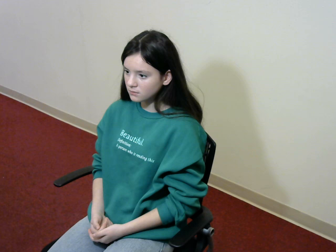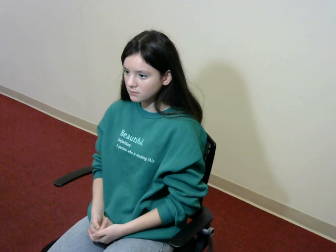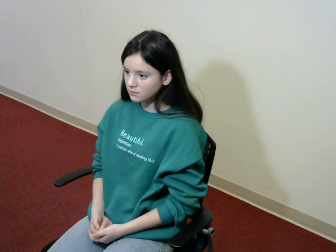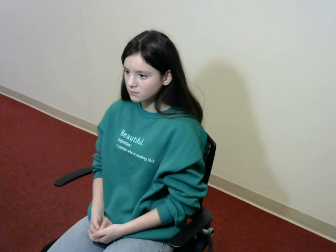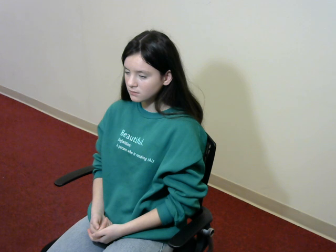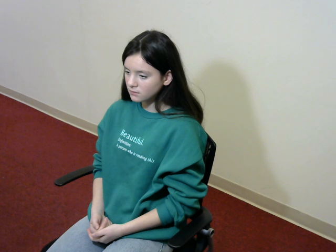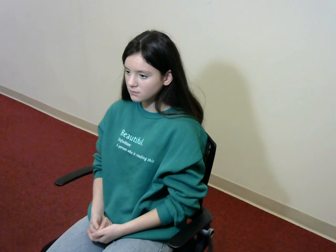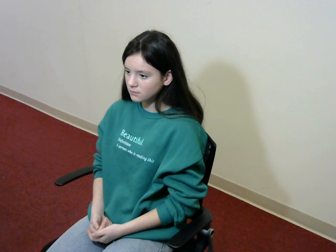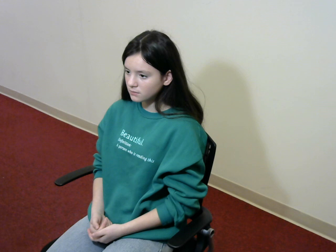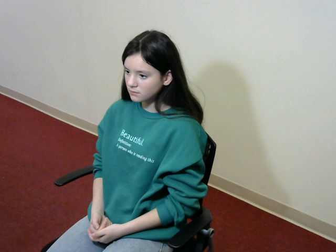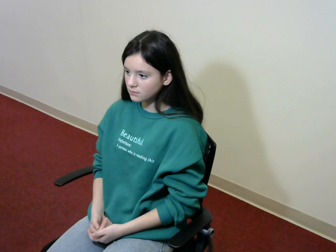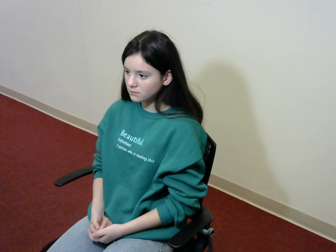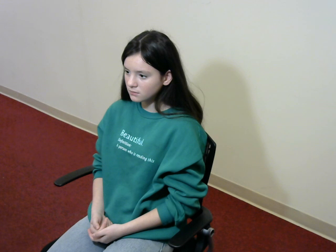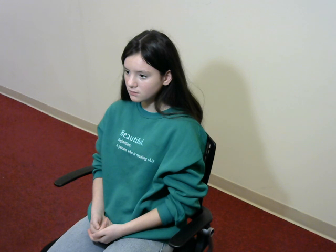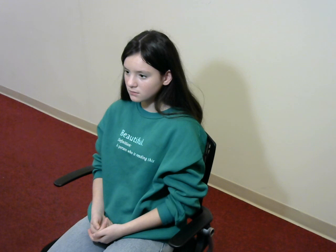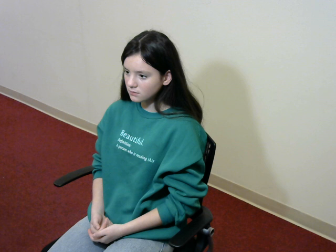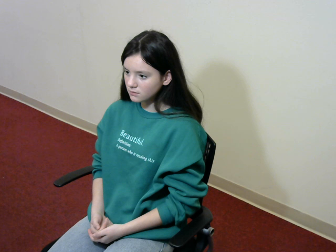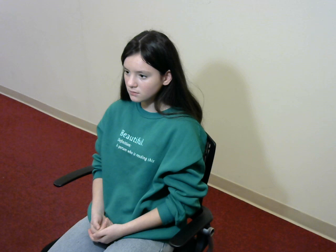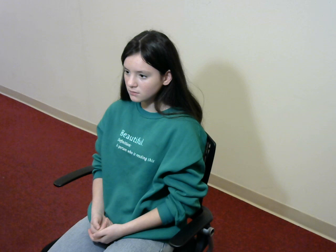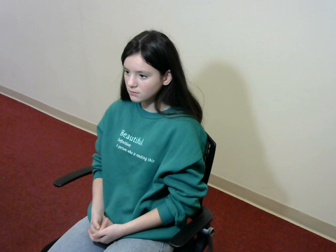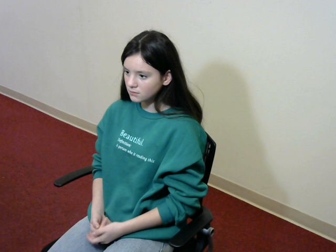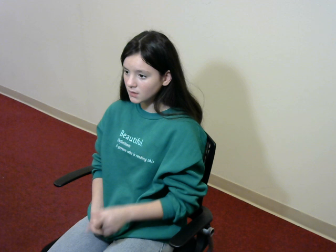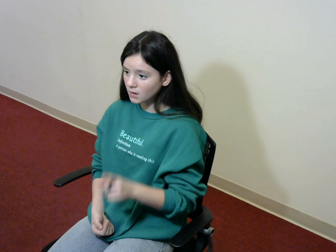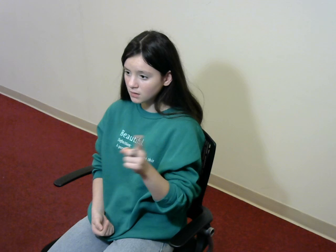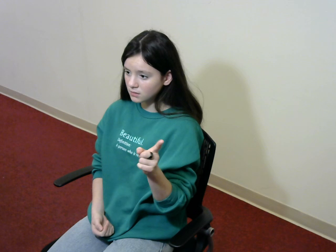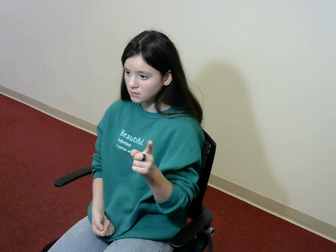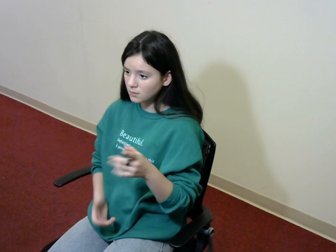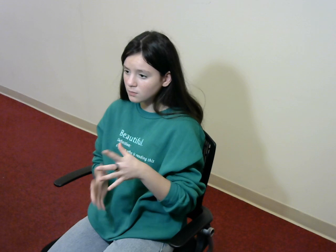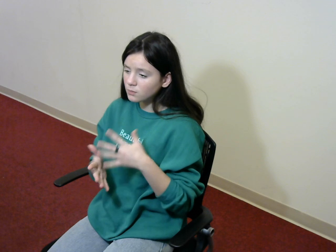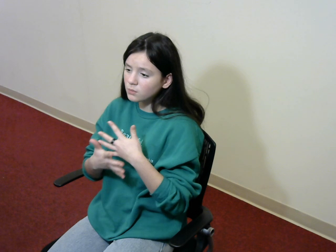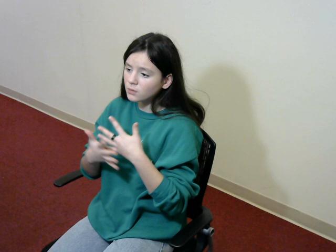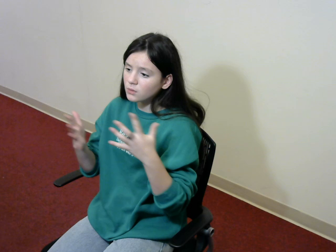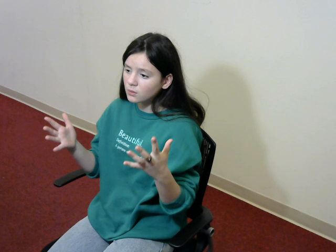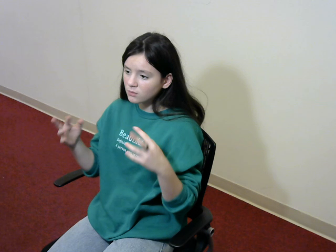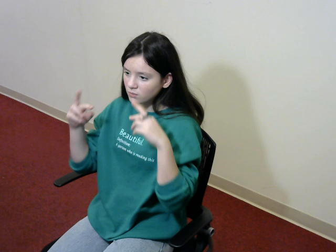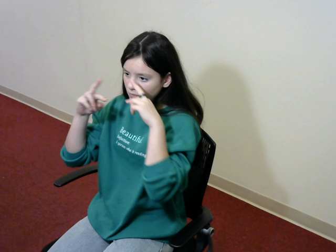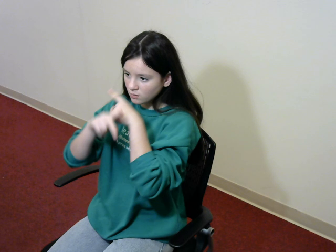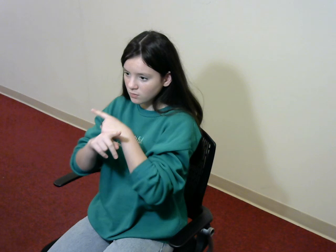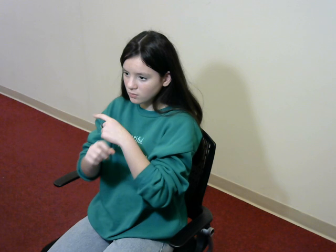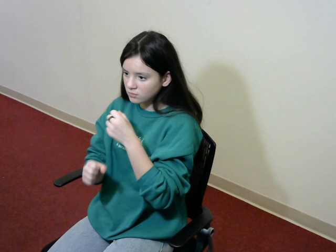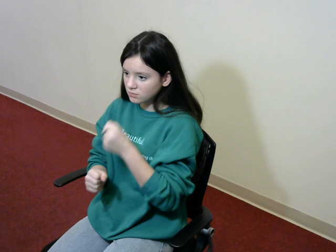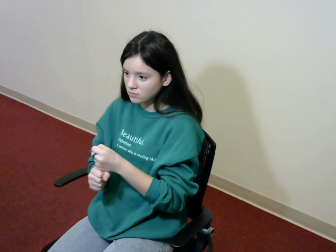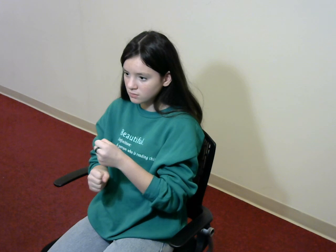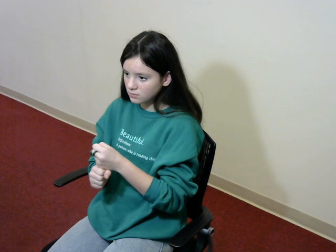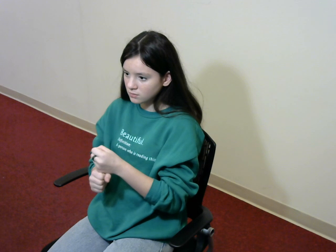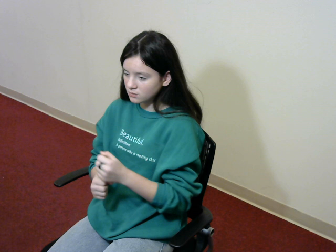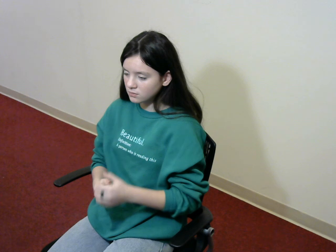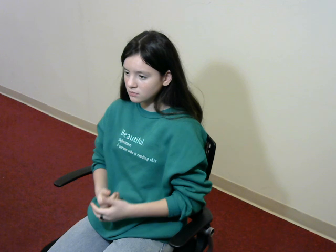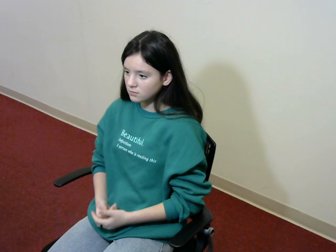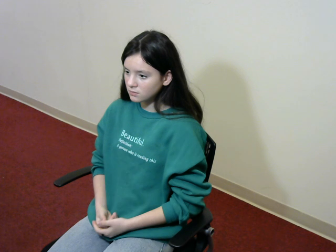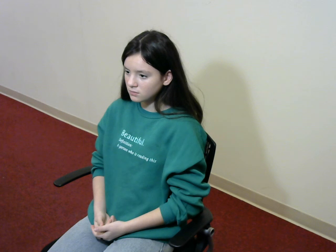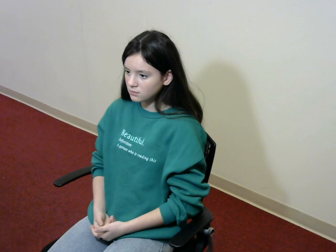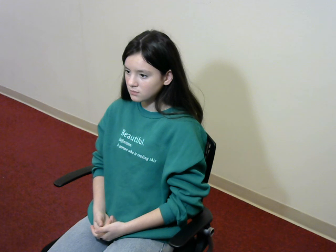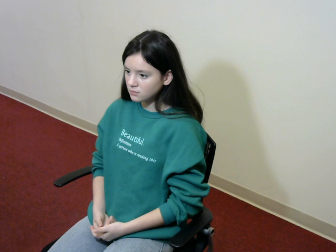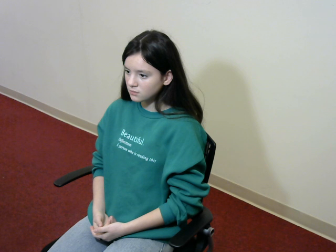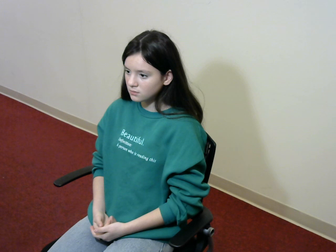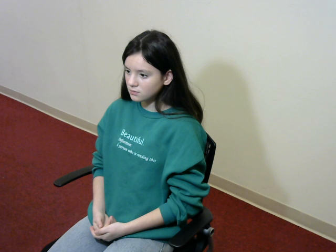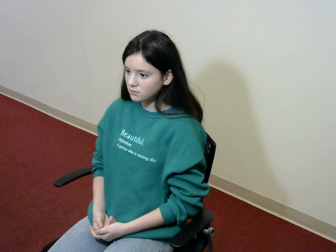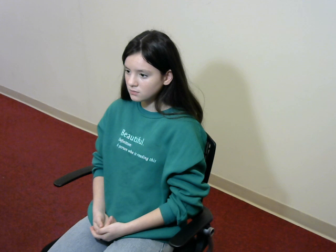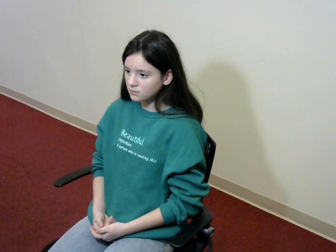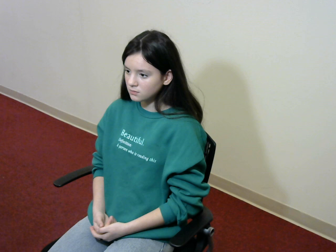O böyük səhv edib